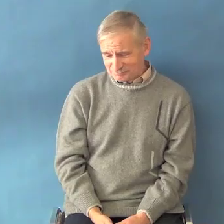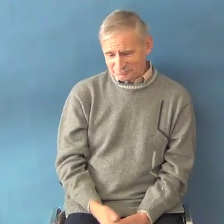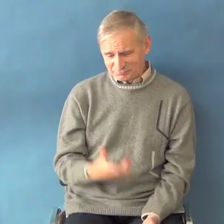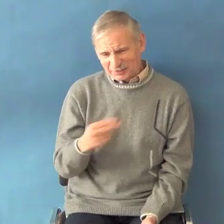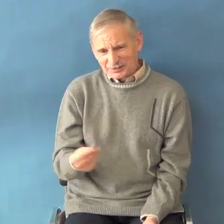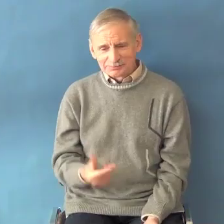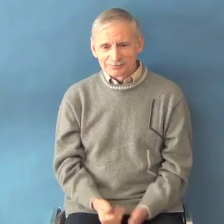Nie.